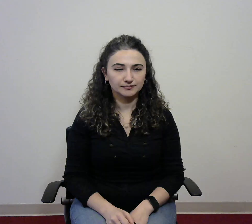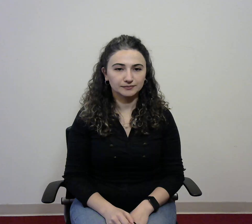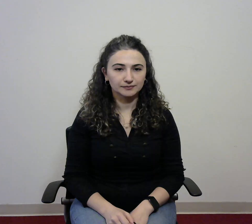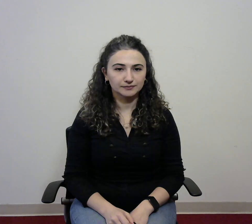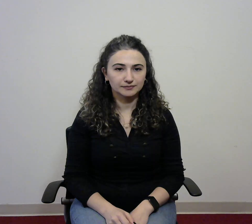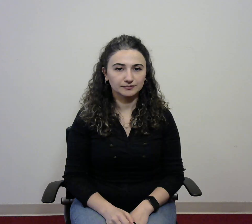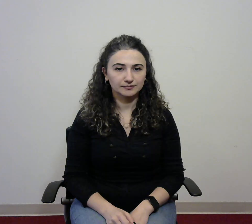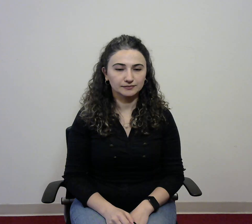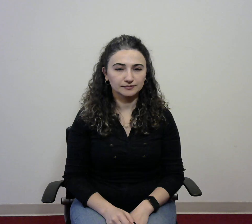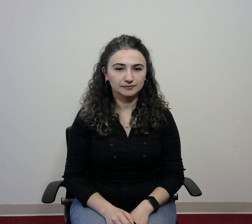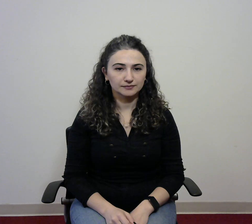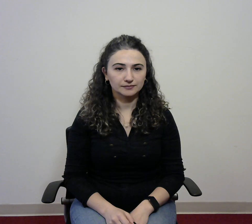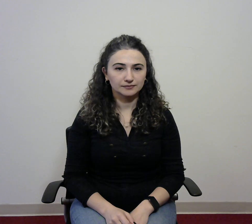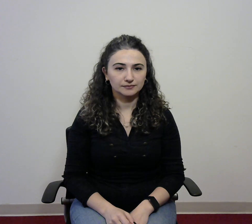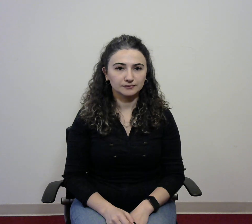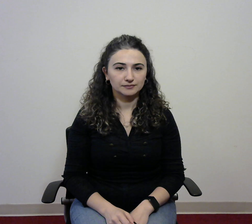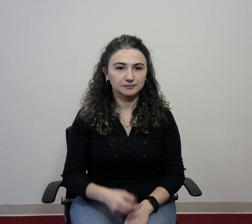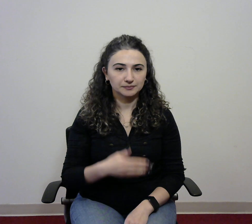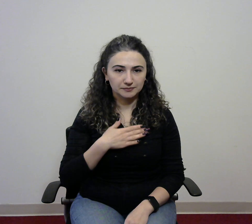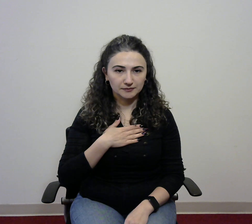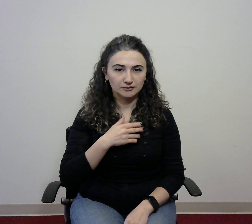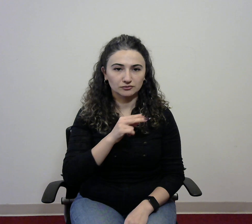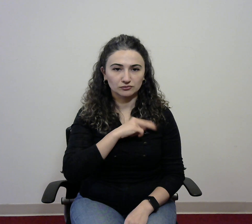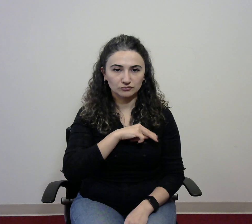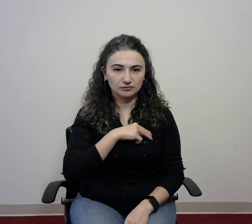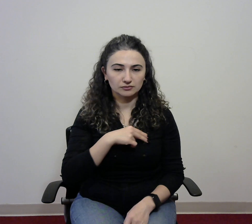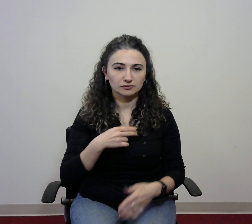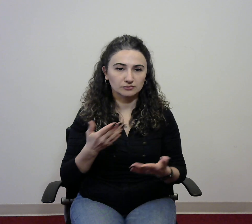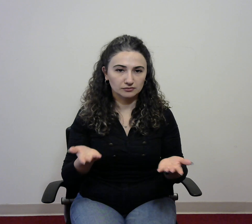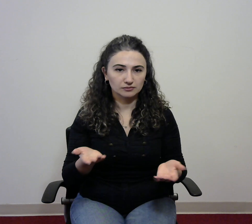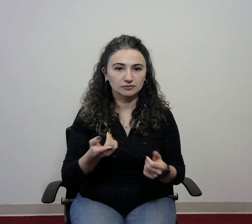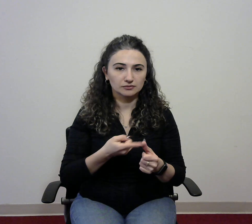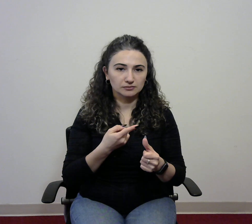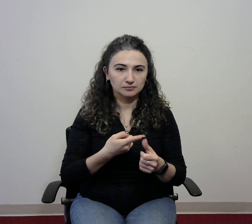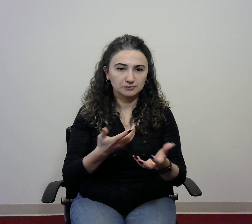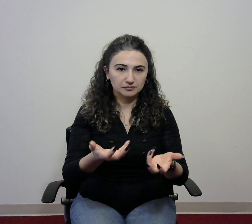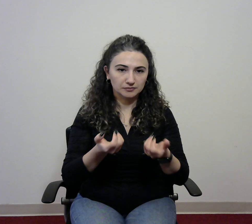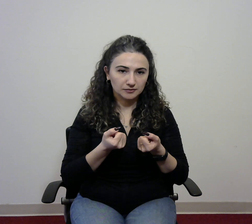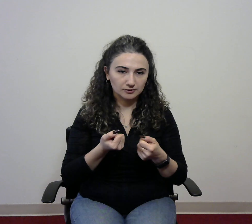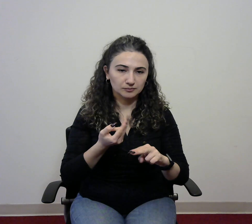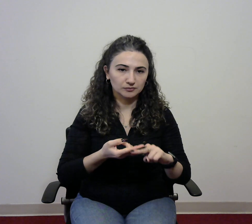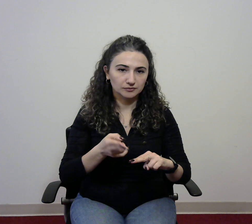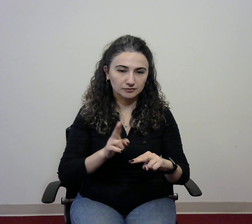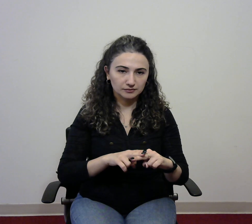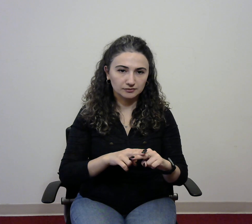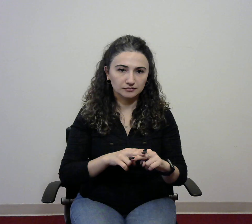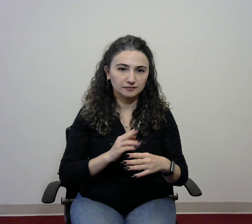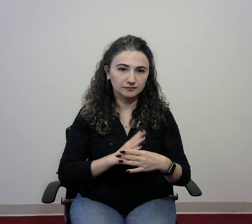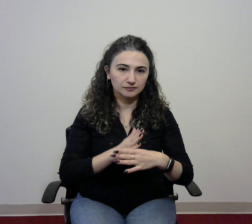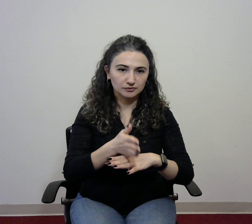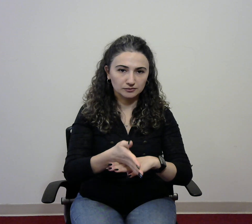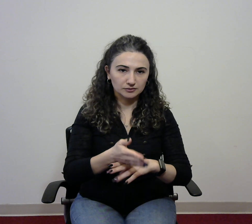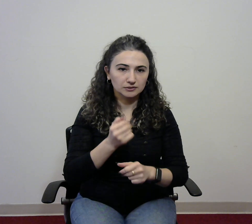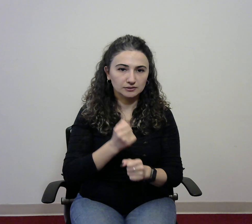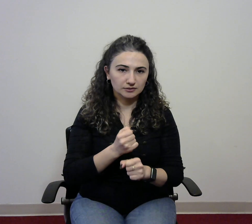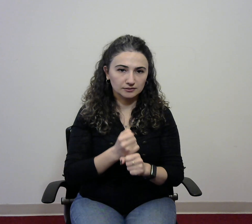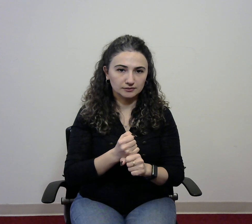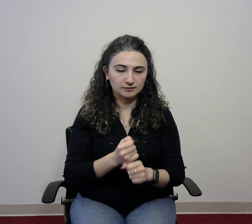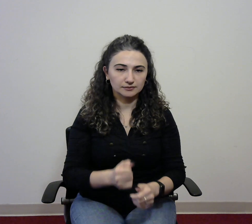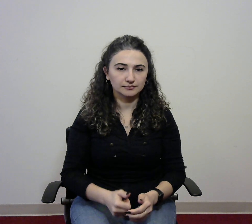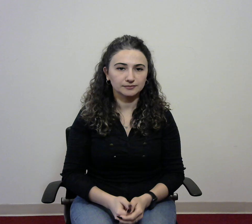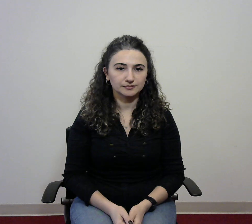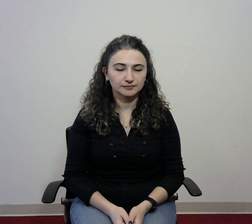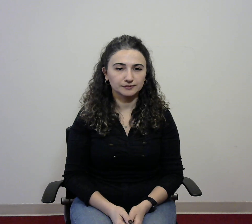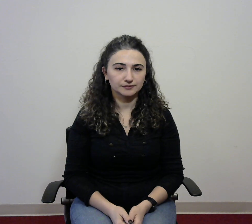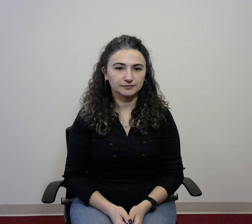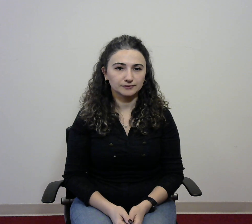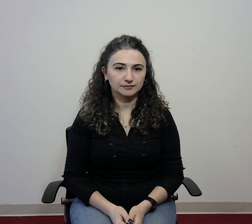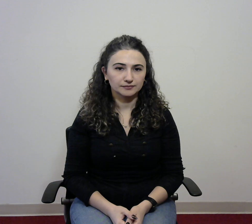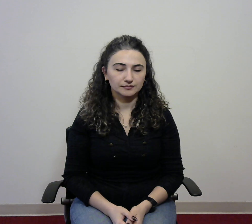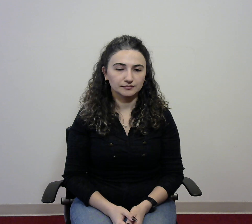Mən işsiz adı almaq üçün müraciət edirəm